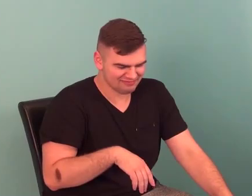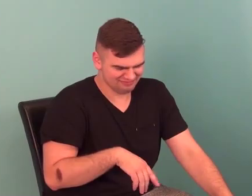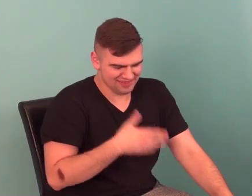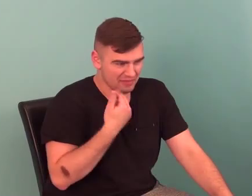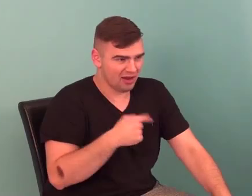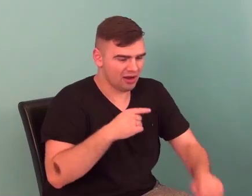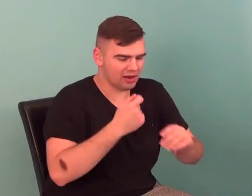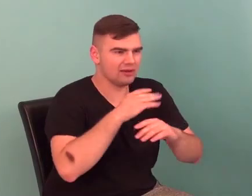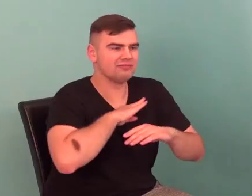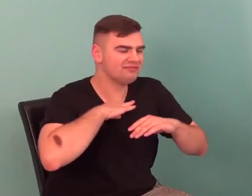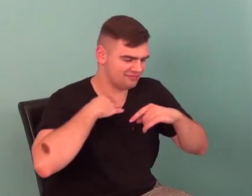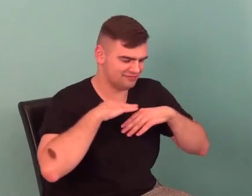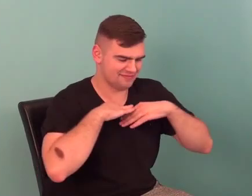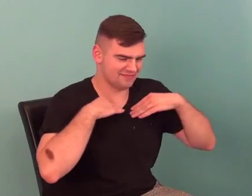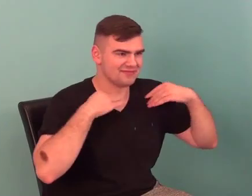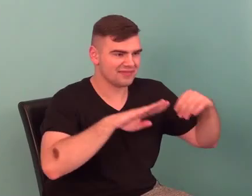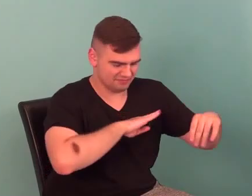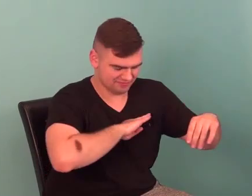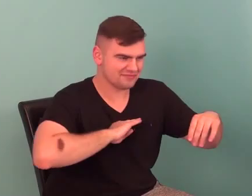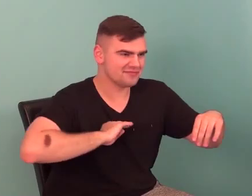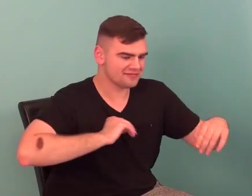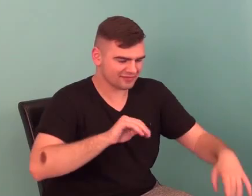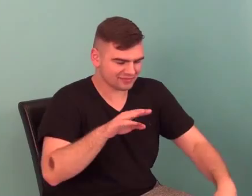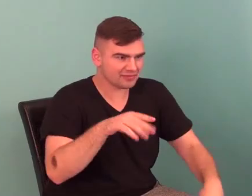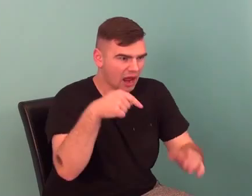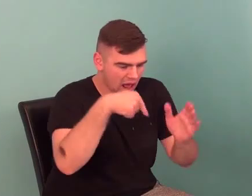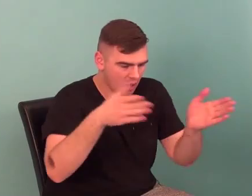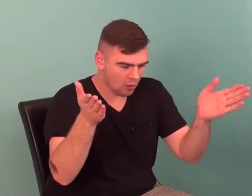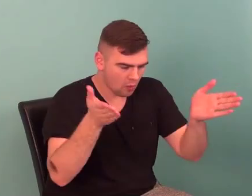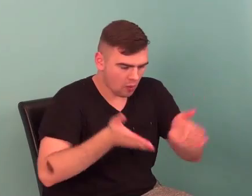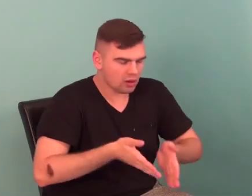Nie ma, bo woda sięga do klatki piersiowej dziecka, a woda jest głęboka.